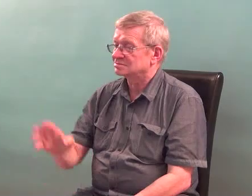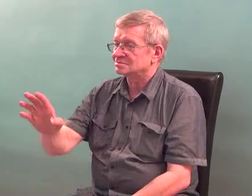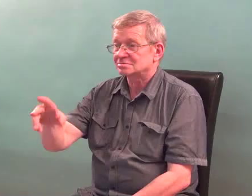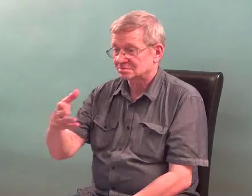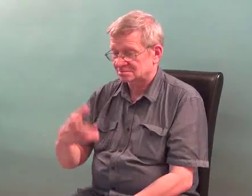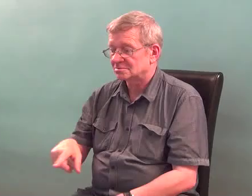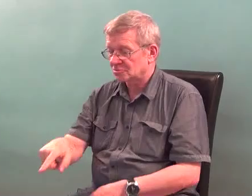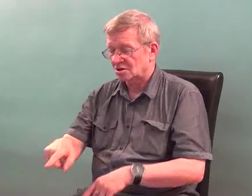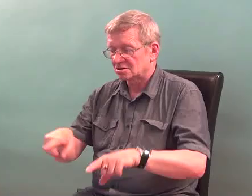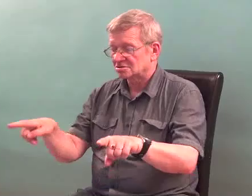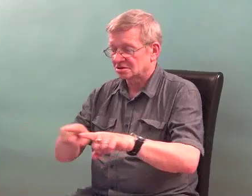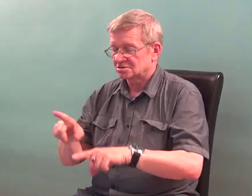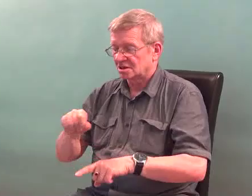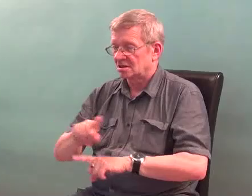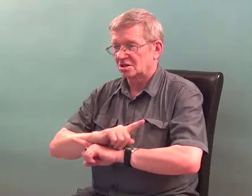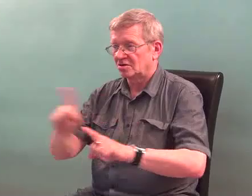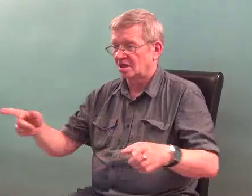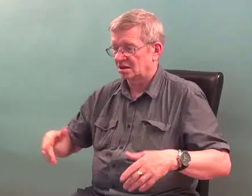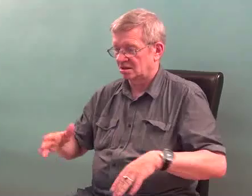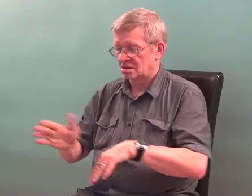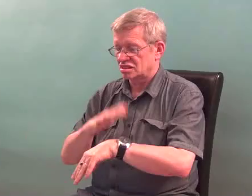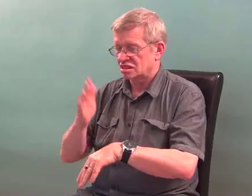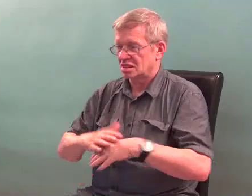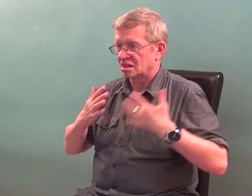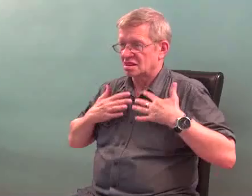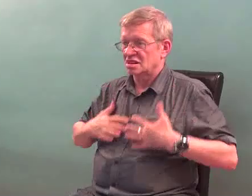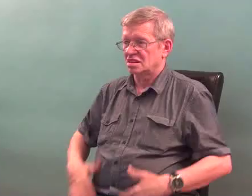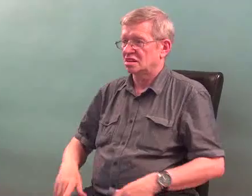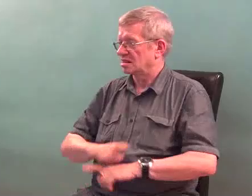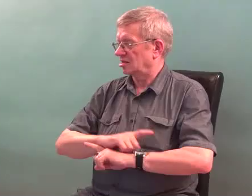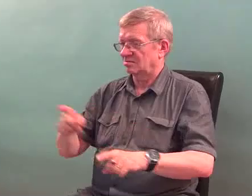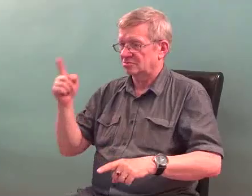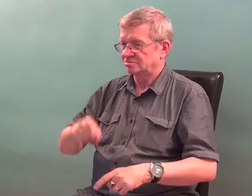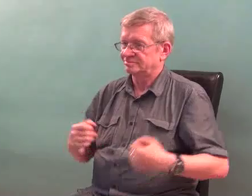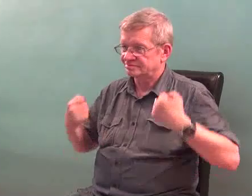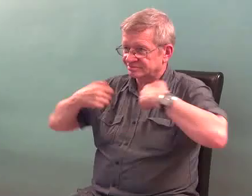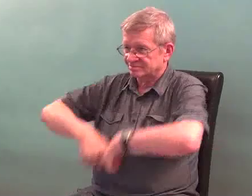Aha, ten znak mówi, że nie wolno być nago, trzeba się ubrać.